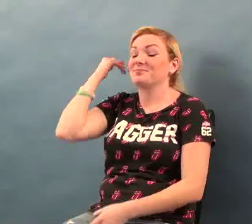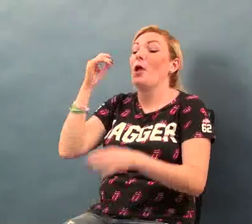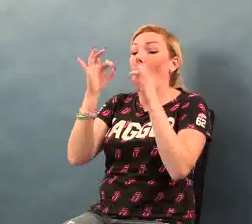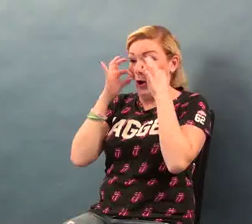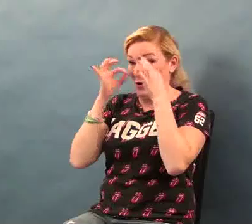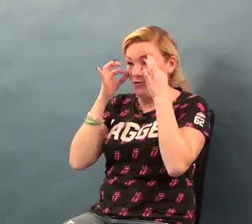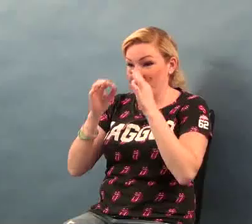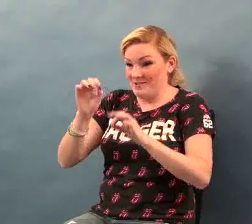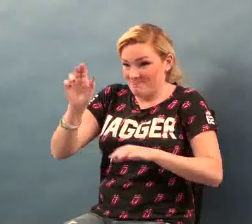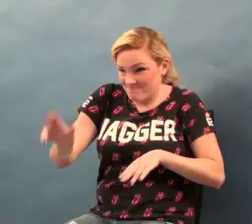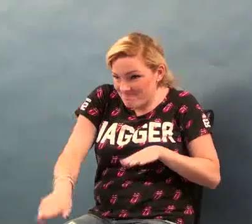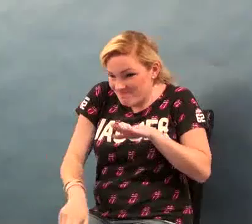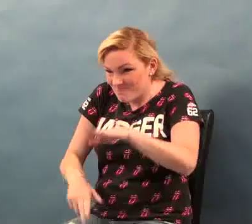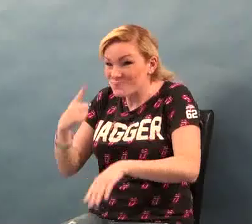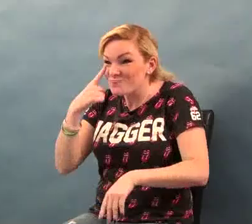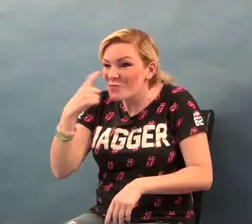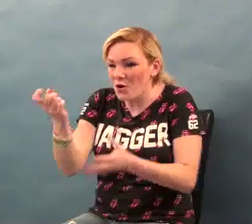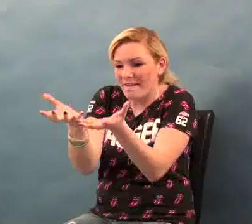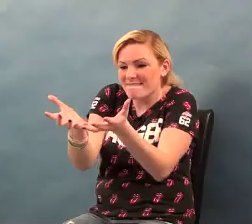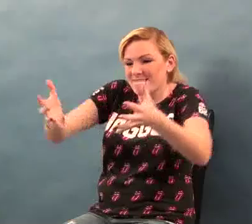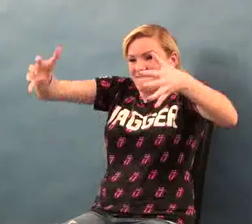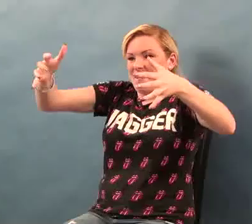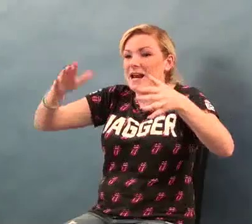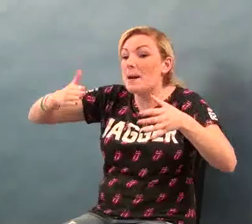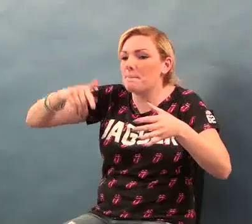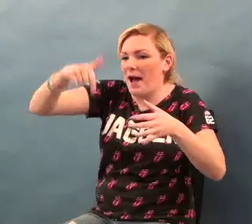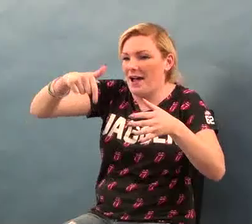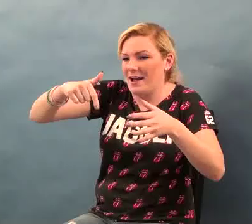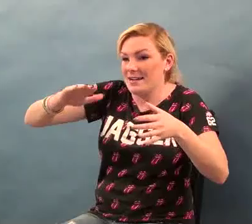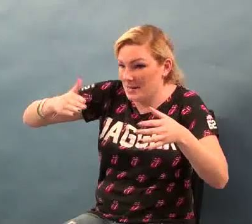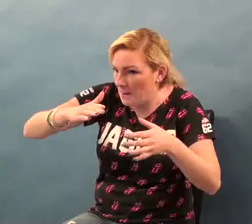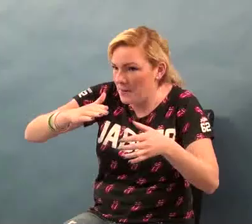Kot szedł i zauważył rybę w akwarium.